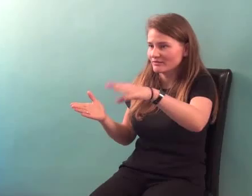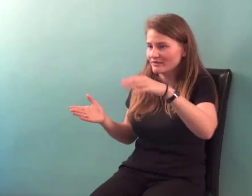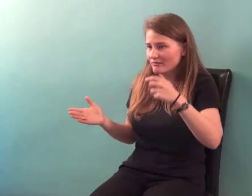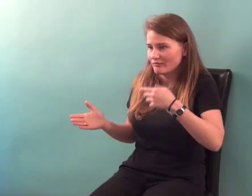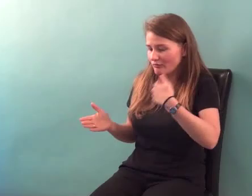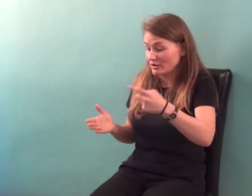Nie ma nic pilnego.